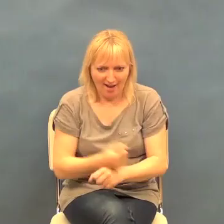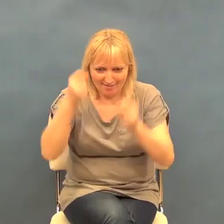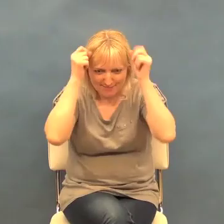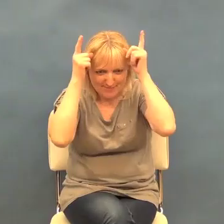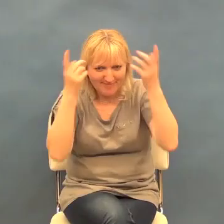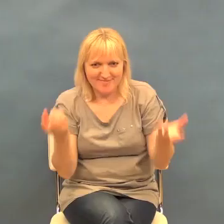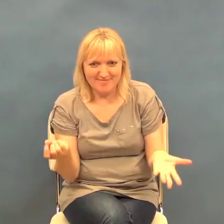Jak to się stało?